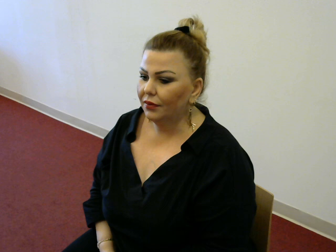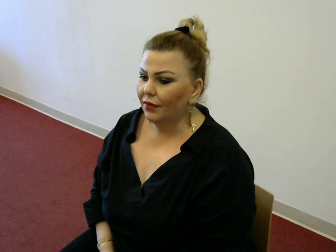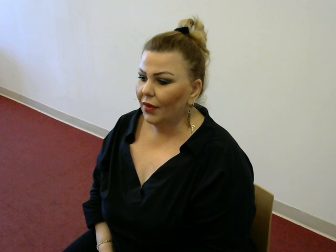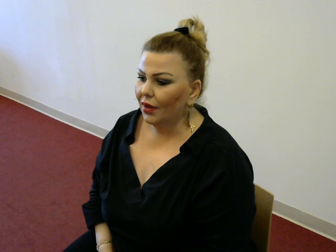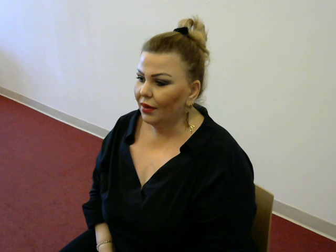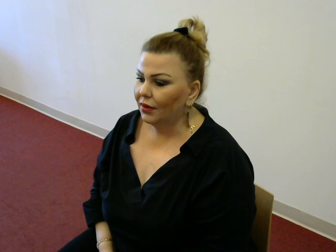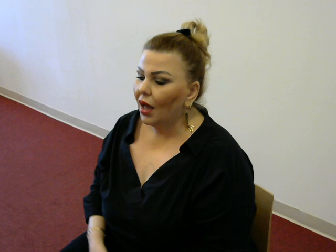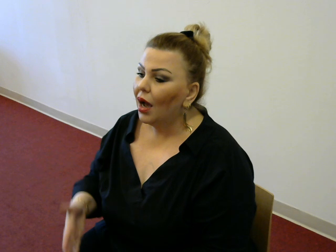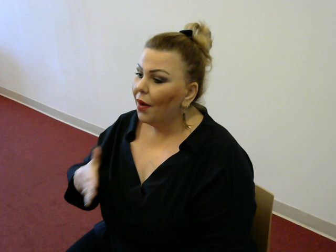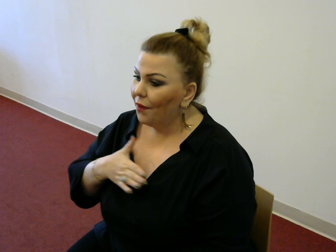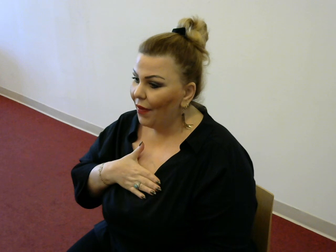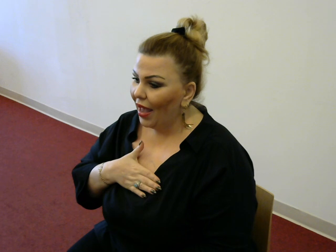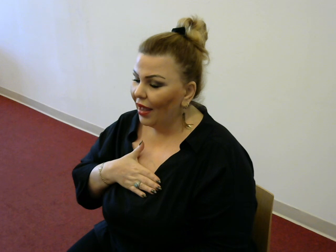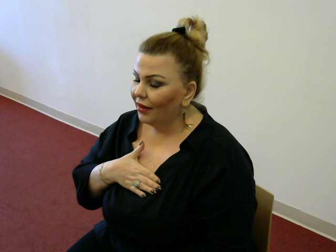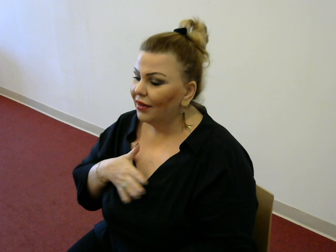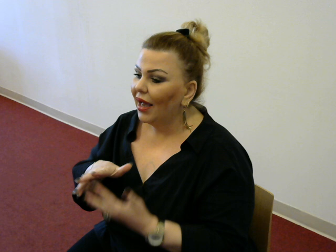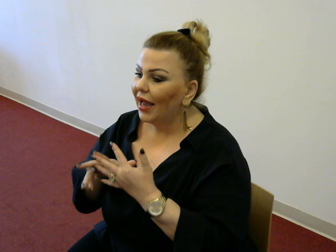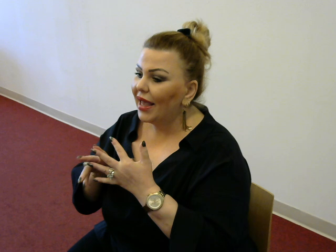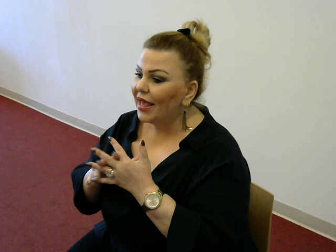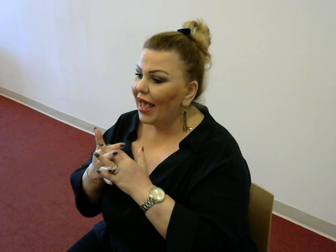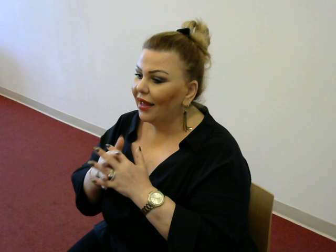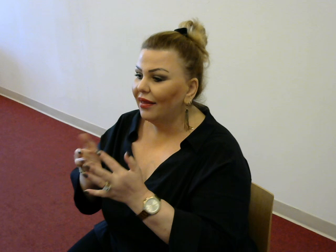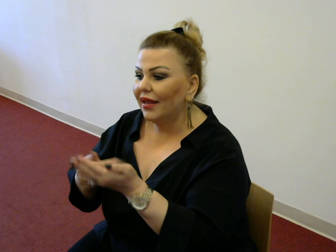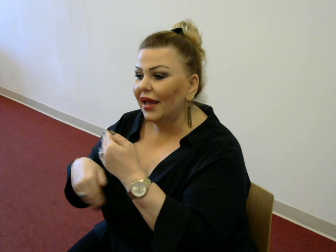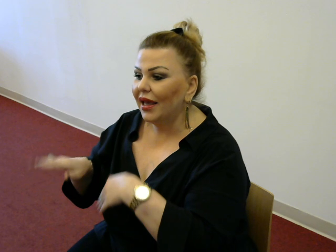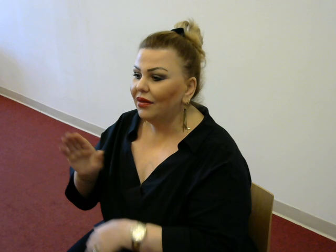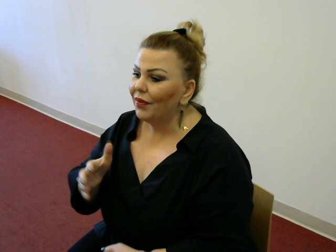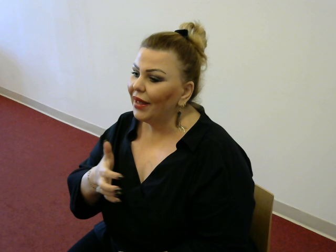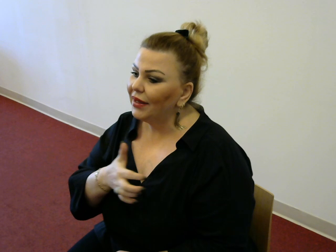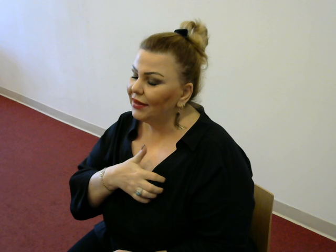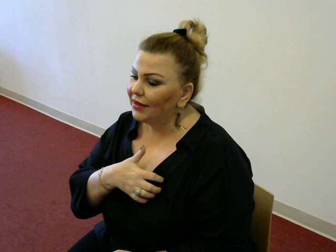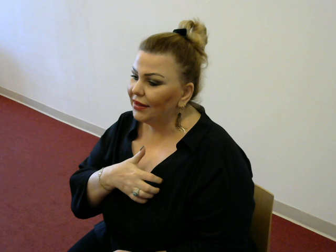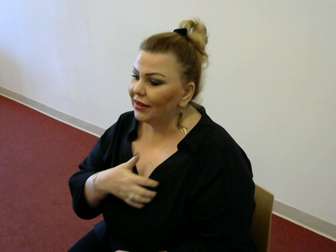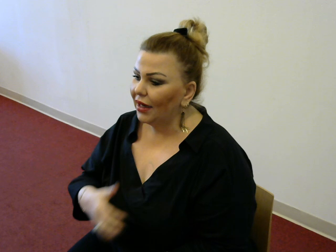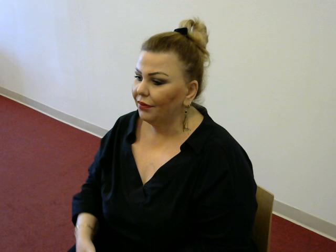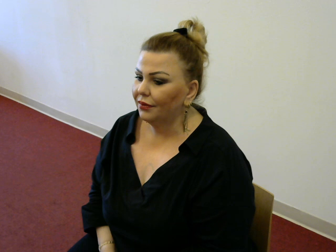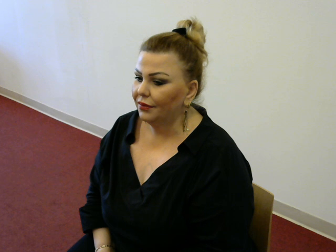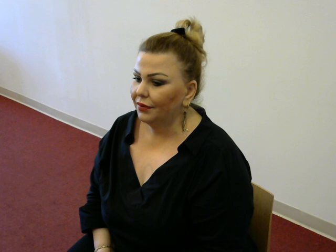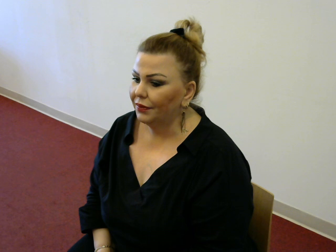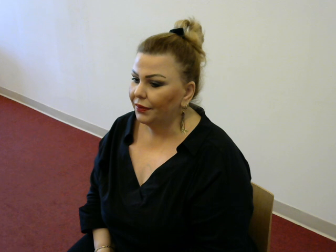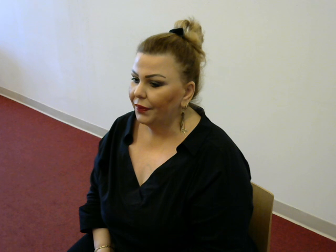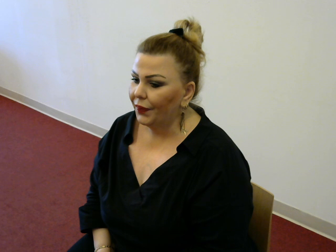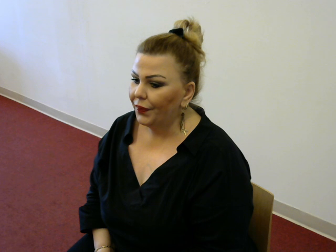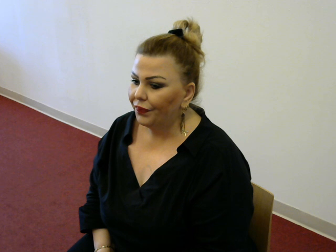Mən kəndə getmək istəyirəm